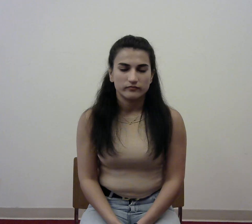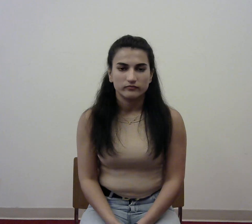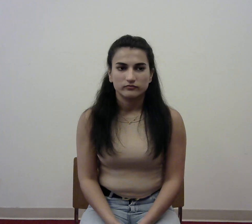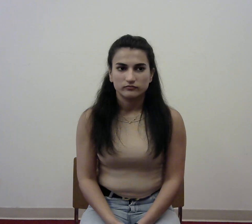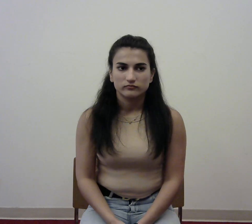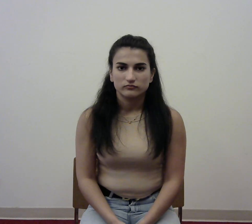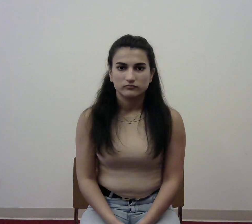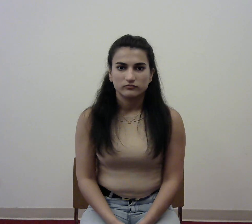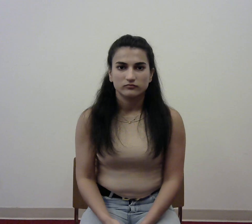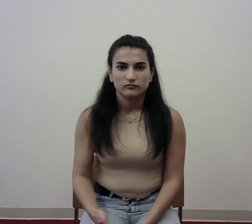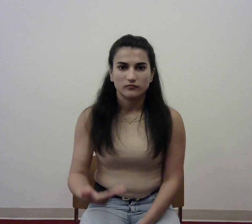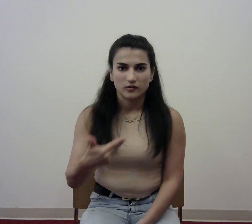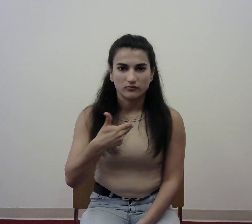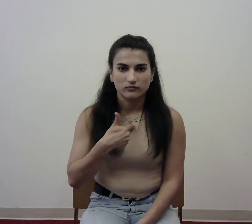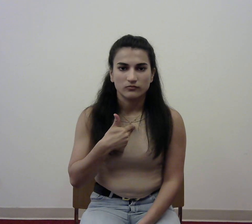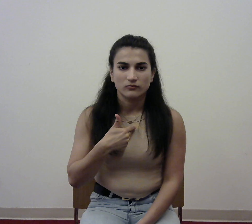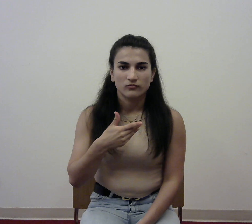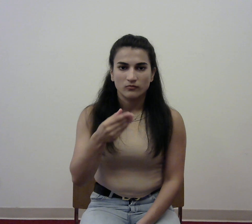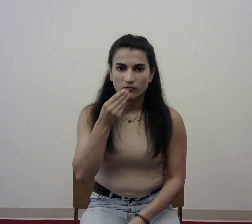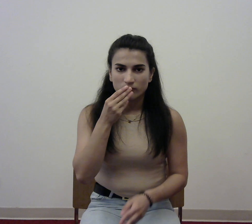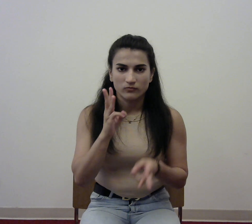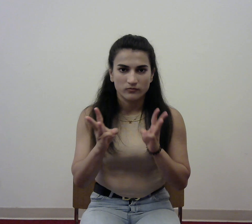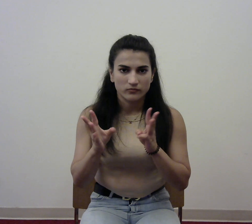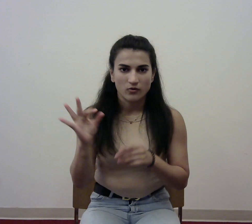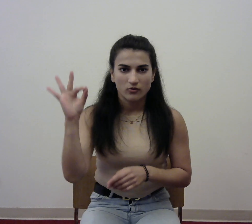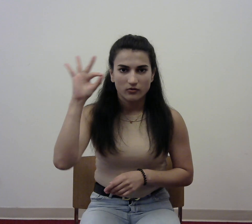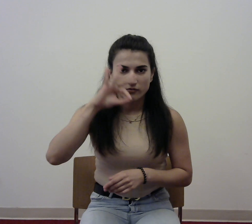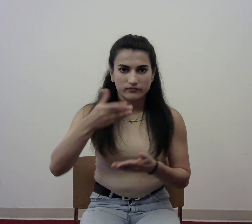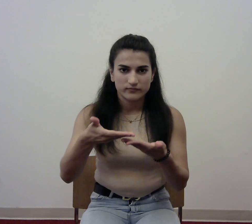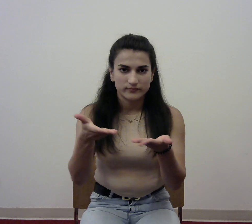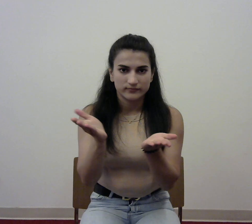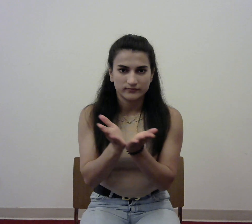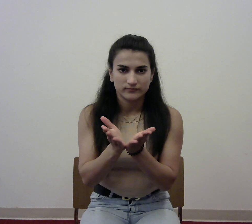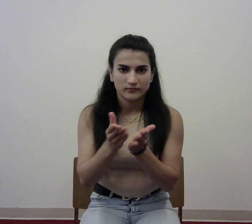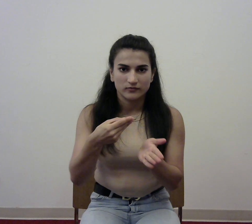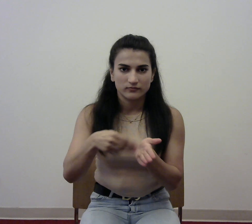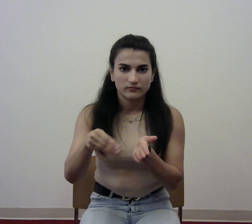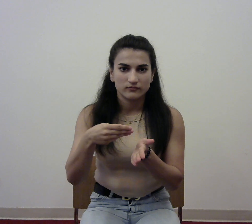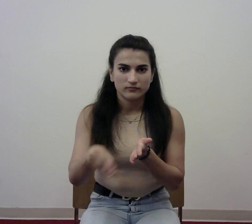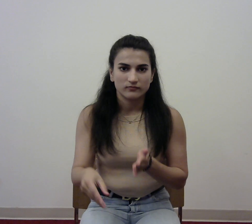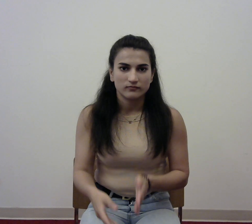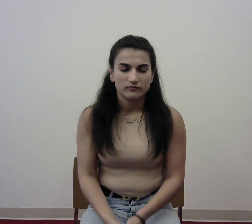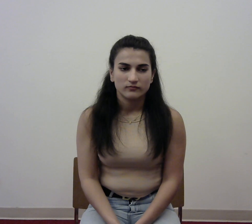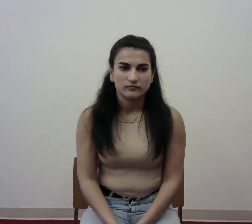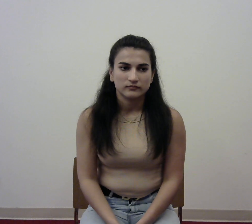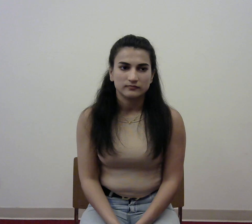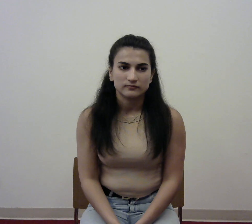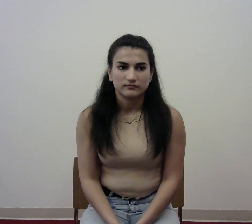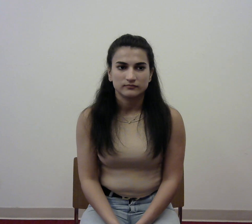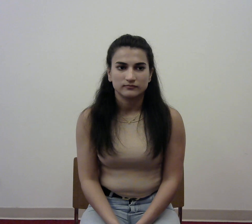Mən mətbəx üçün qab almalıyam